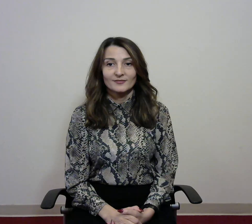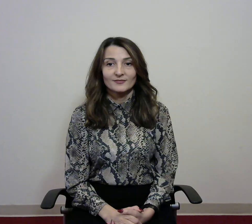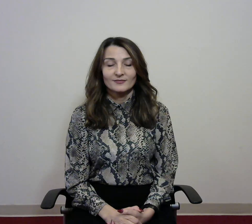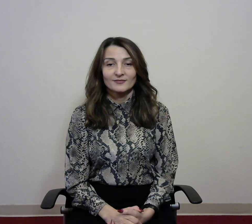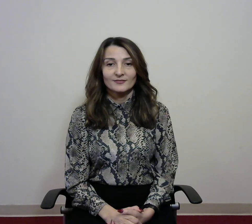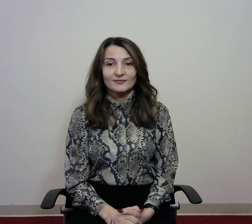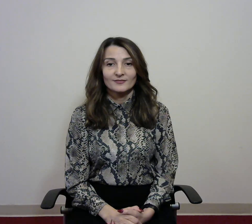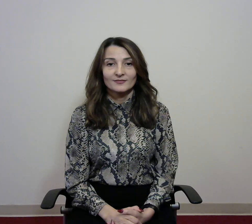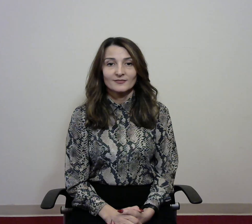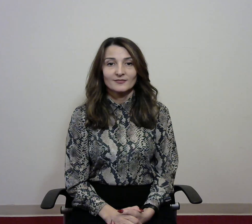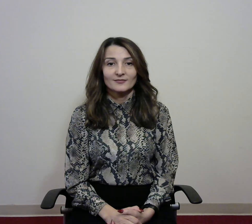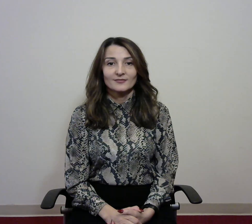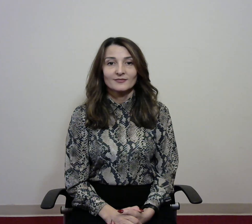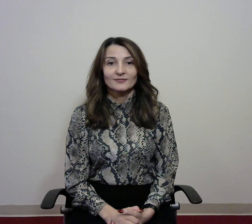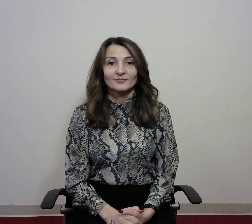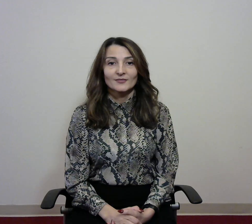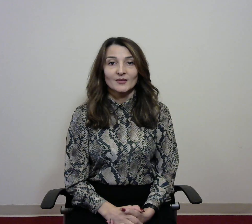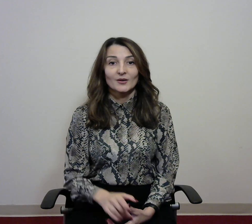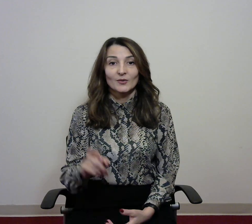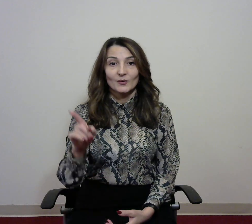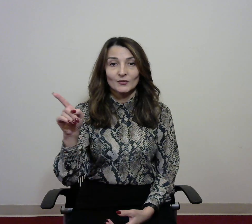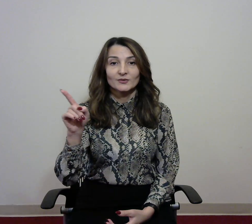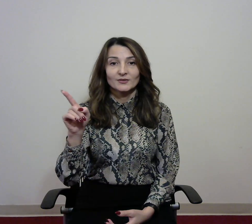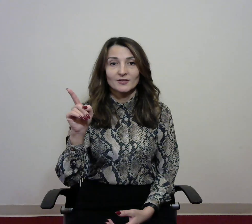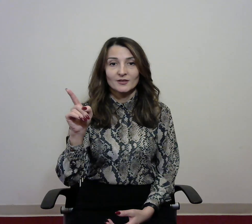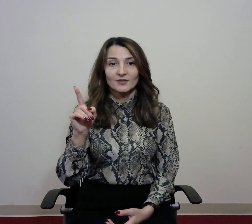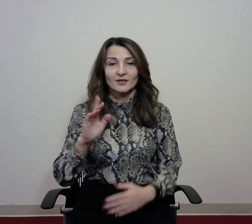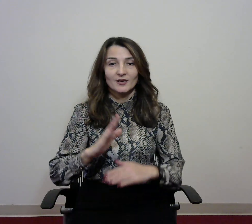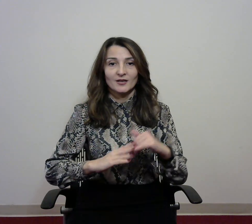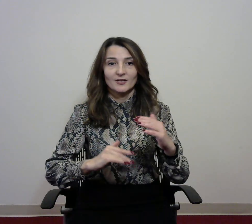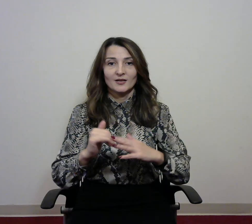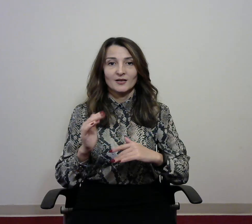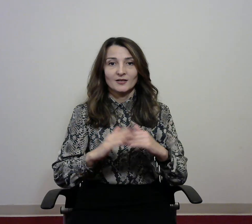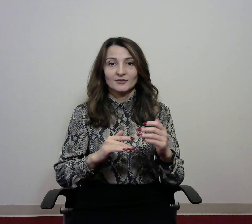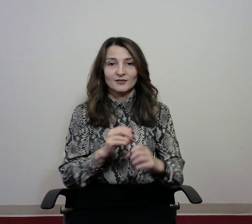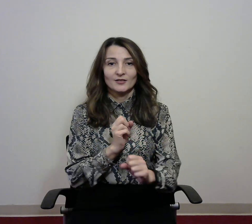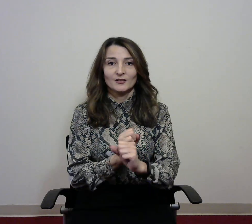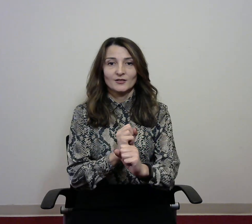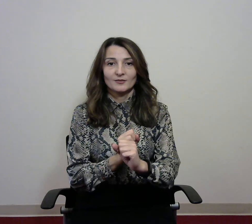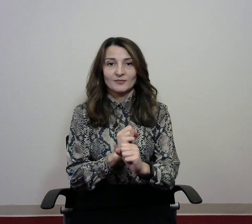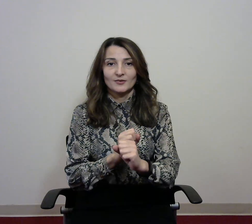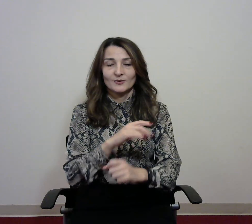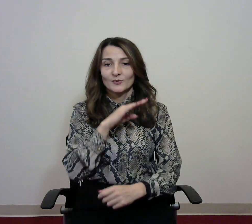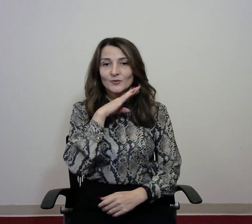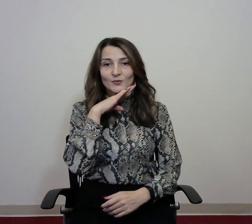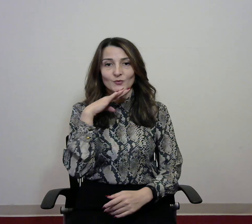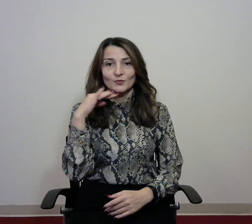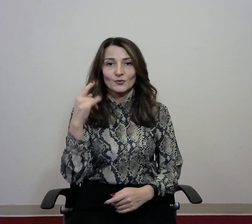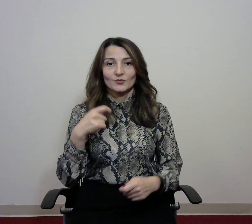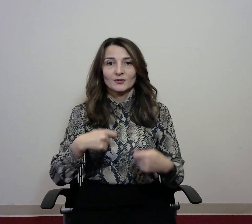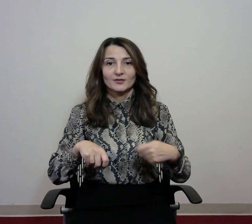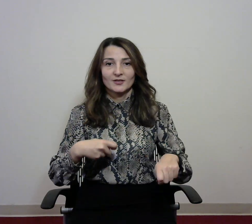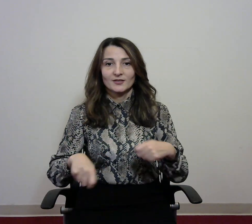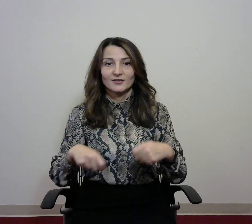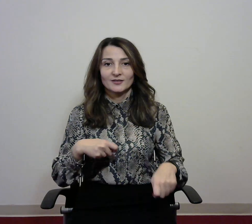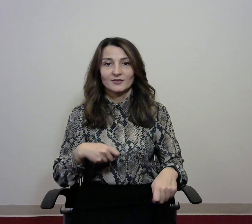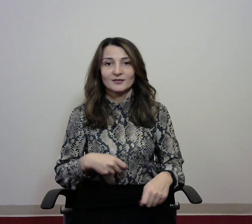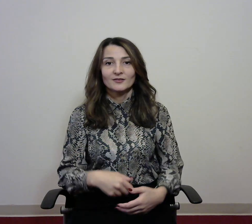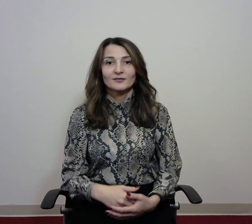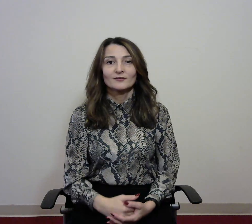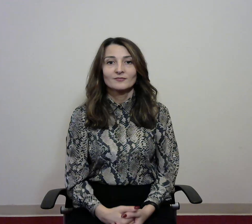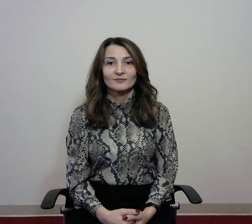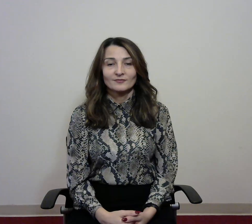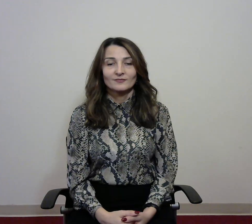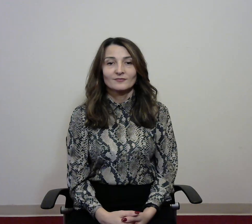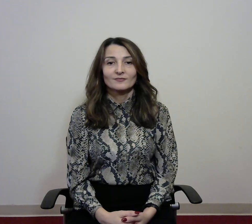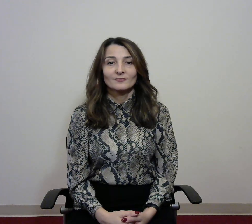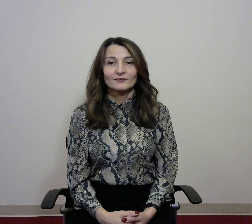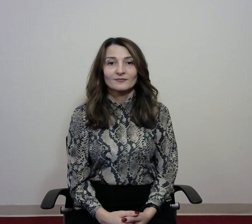Onun əl işləri çox satılır